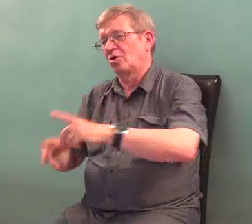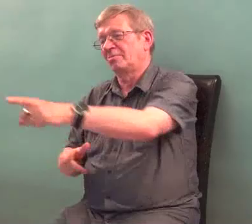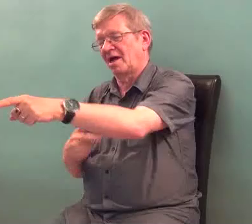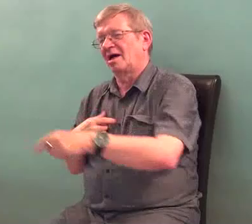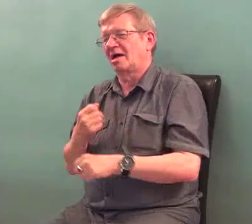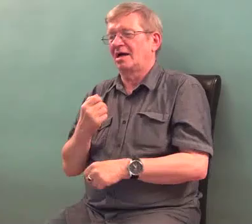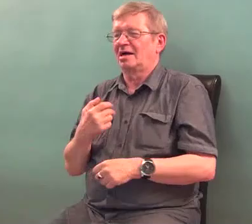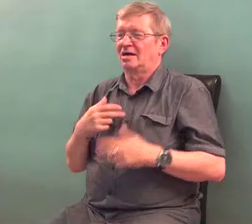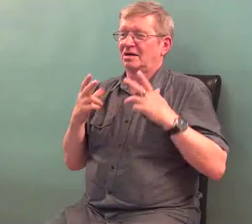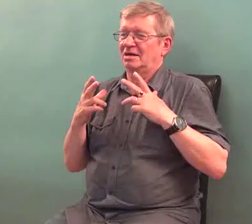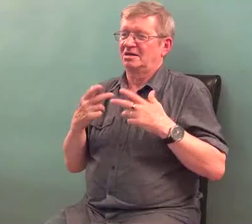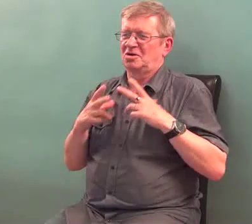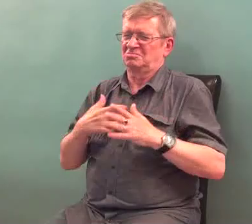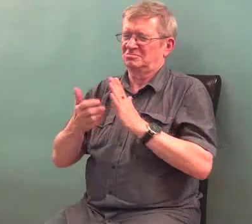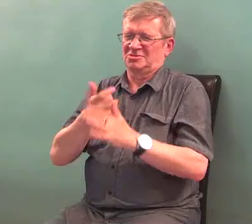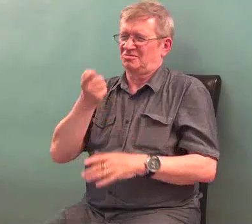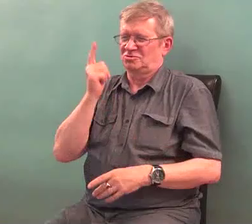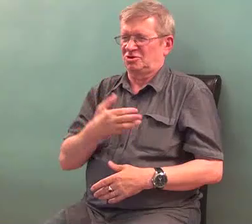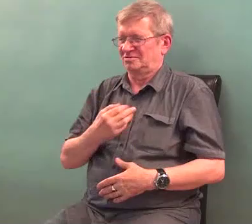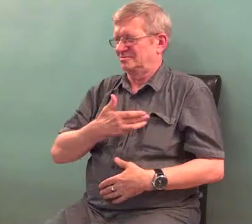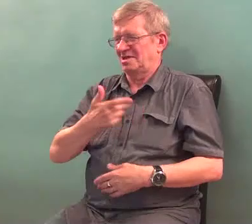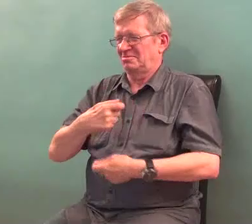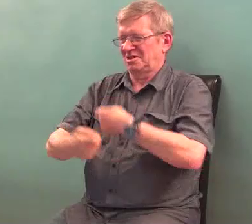Ja nie muszę brać urlopu, bo ja nie pracuję.